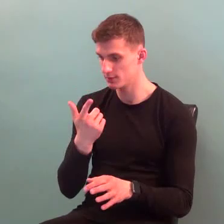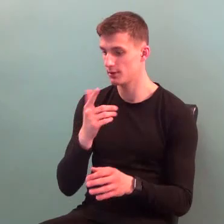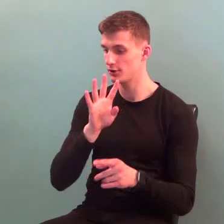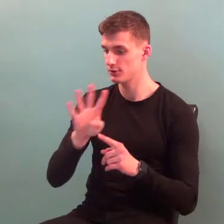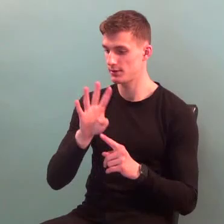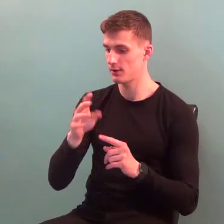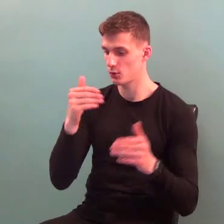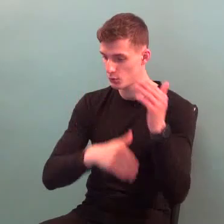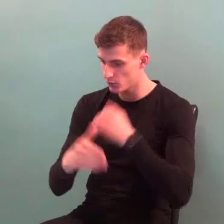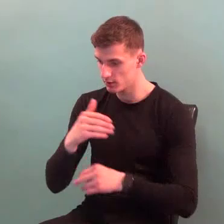Czternastego w góry.